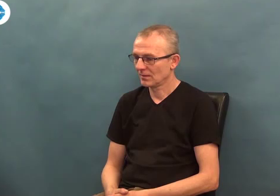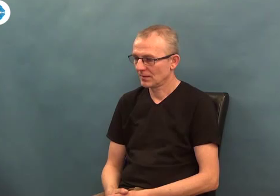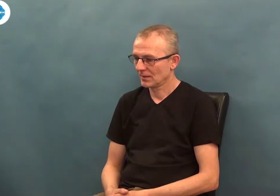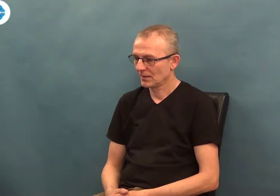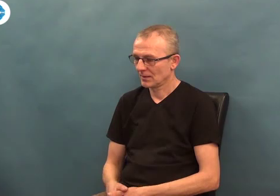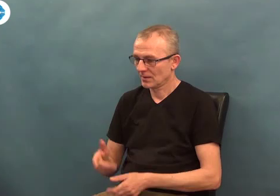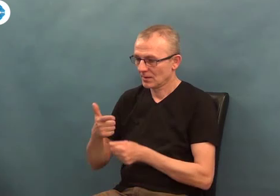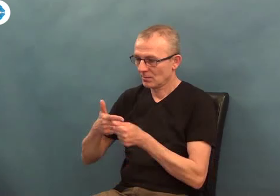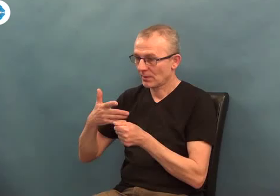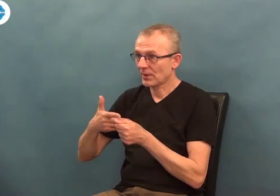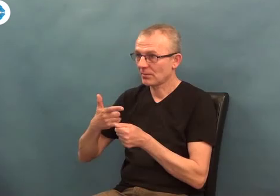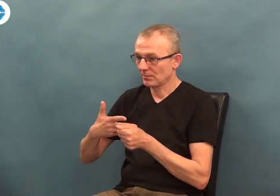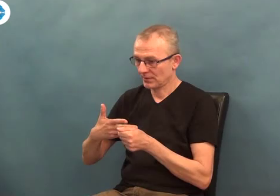Dwudziestego piątego?